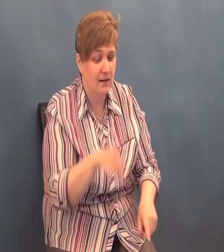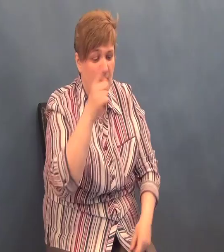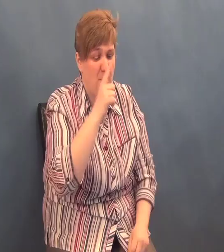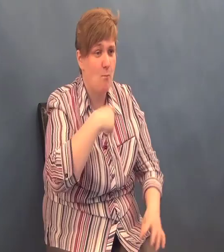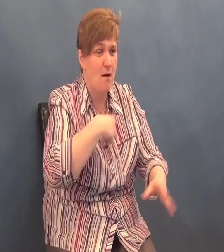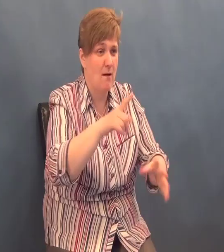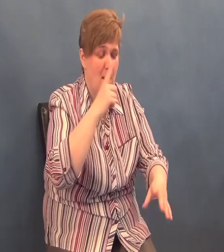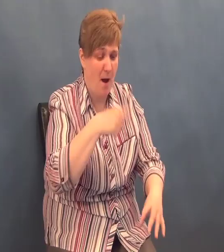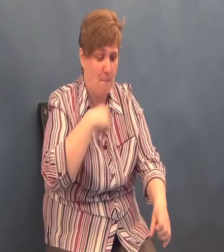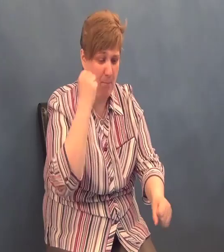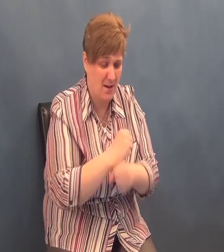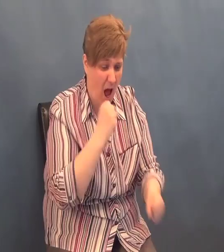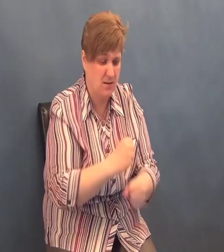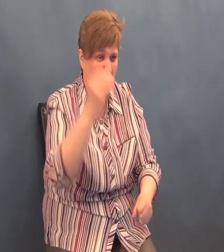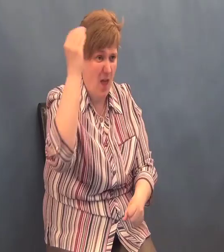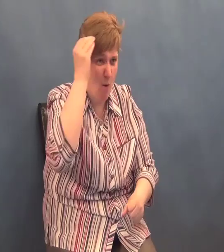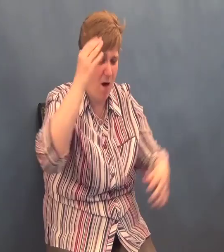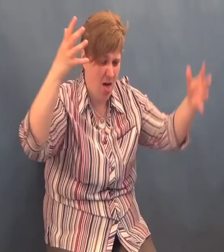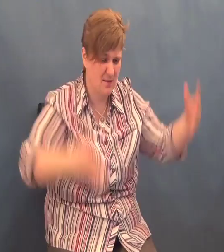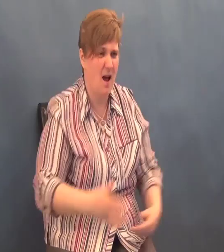Zobacz, ja, zobacz, pracuję, potem nauka do egzaminu.